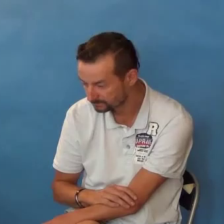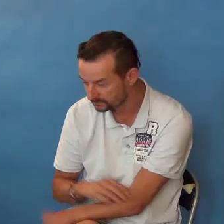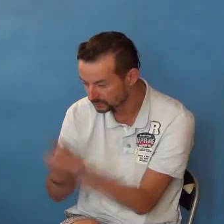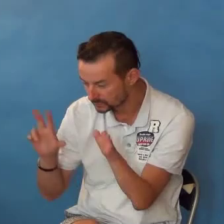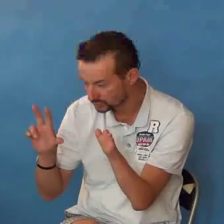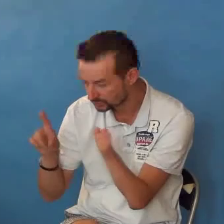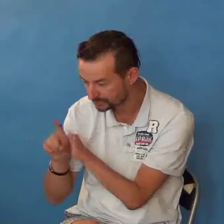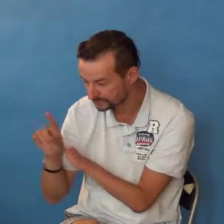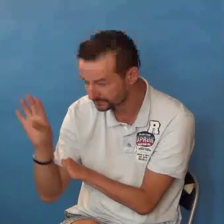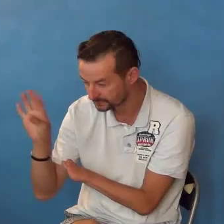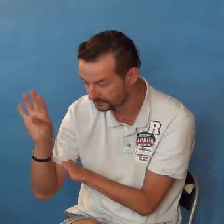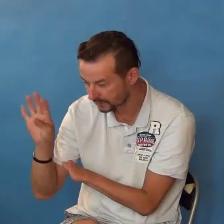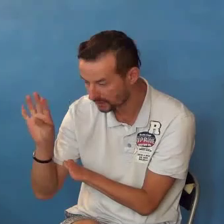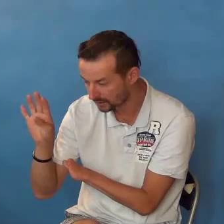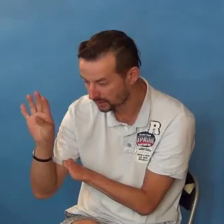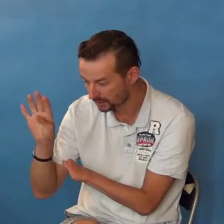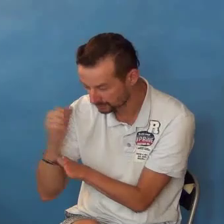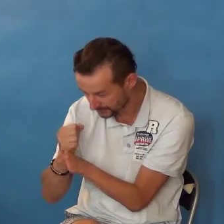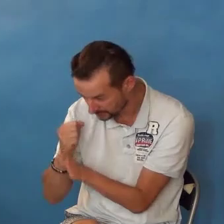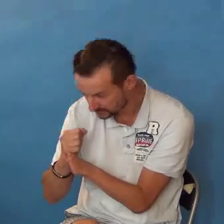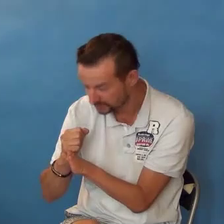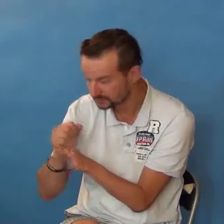Od ósmej do czwartej pracuję.